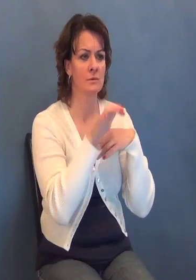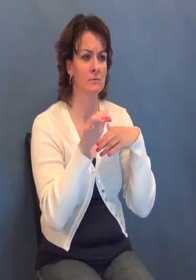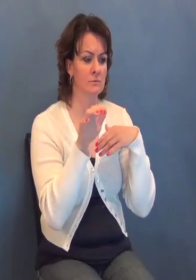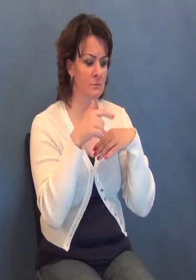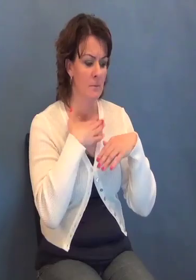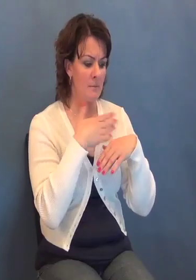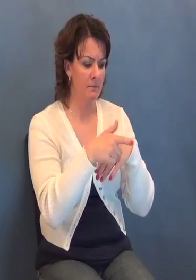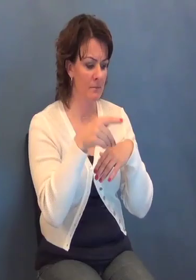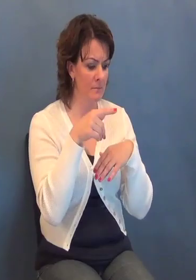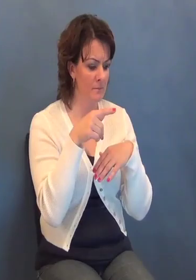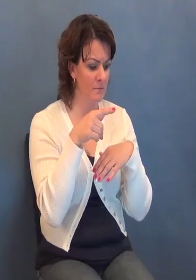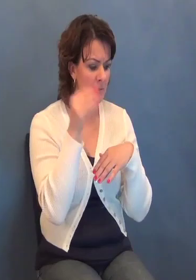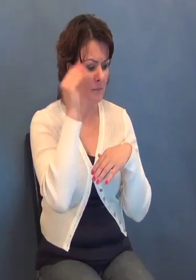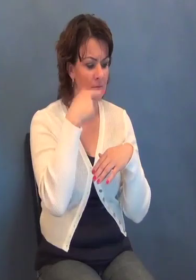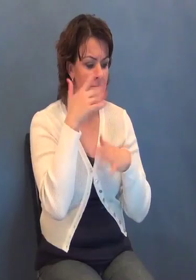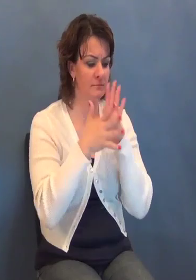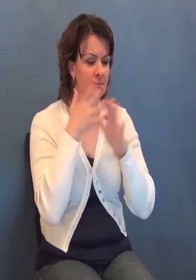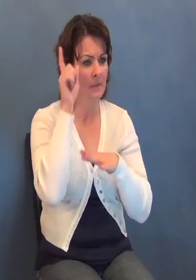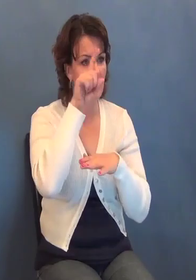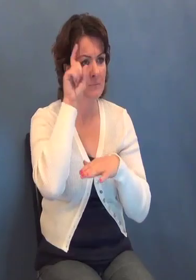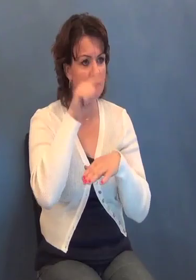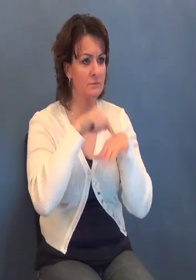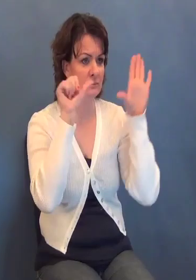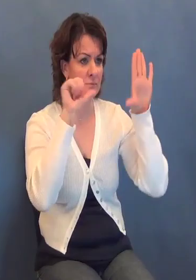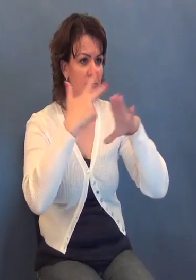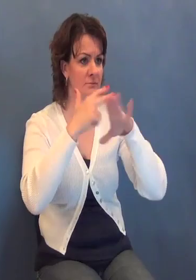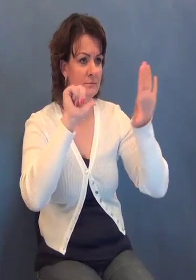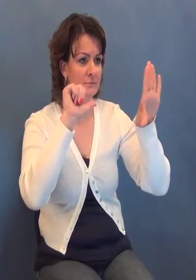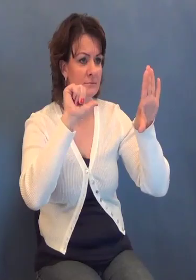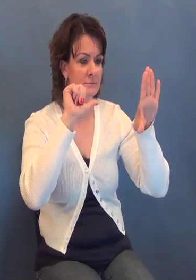Muszę wcześniej wyjść, bo mam lekcję niemieckiego języka migowego, niemieckiego, która zaczyna się o szóstej trzydzieści.